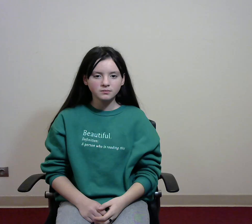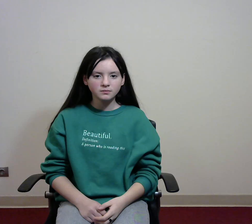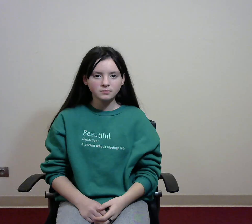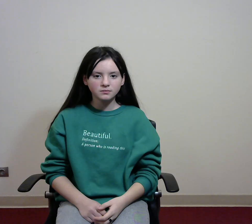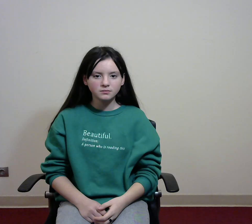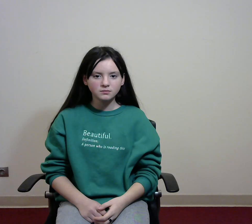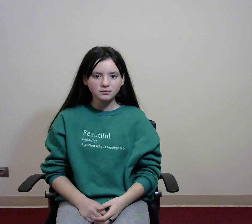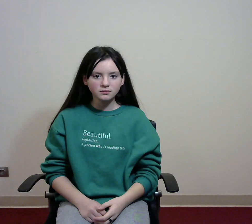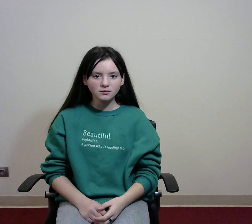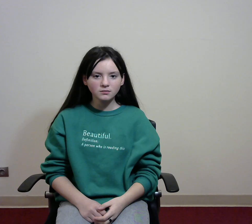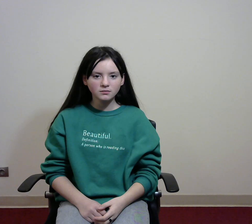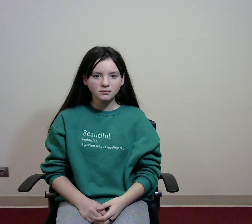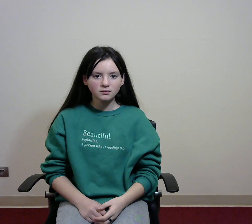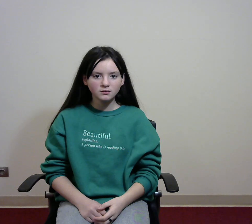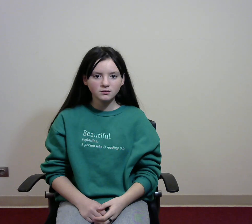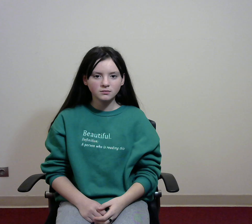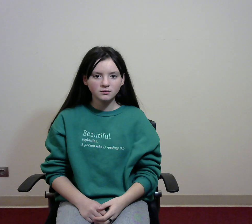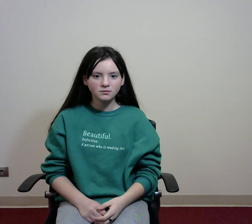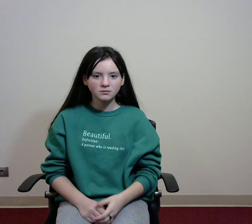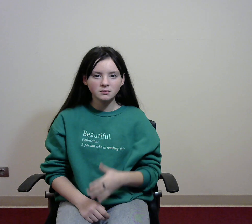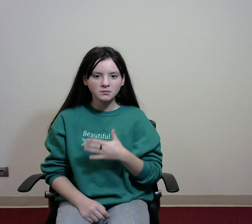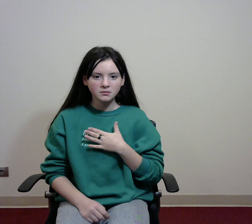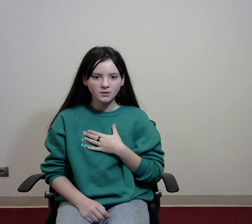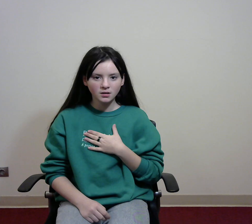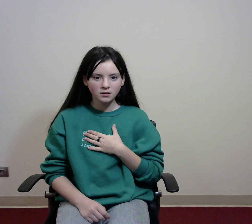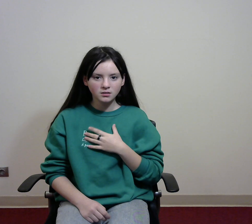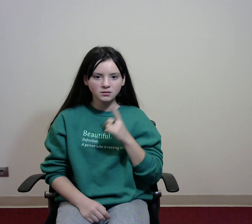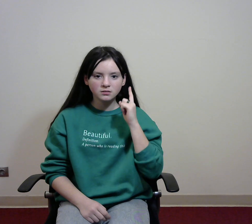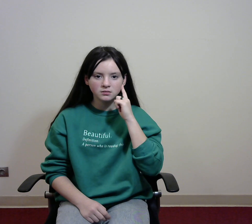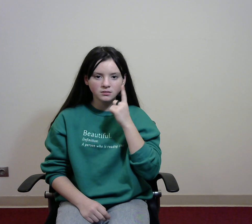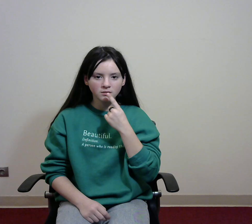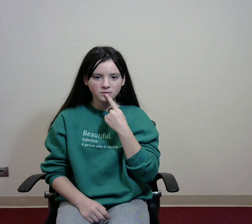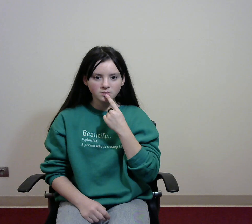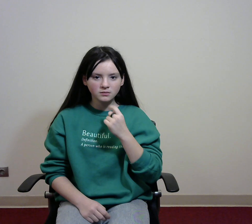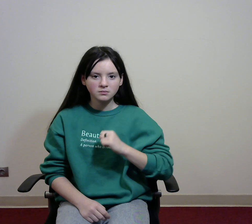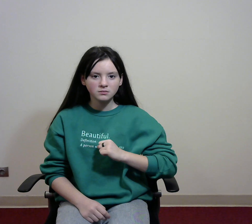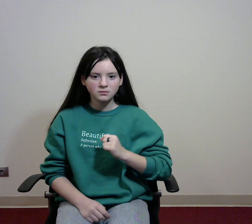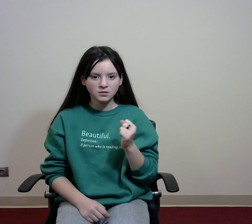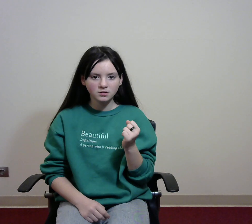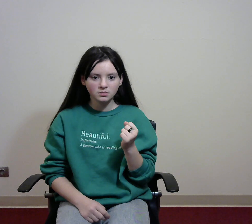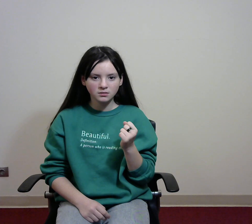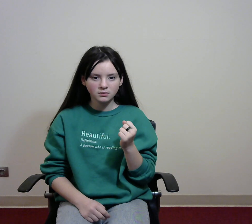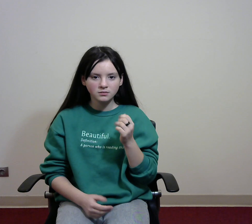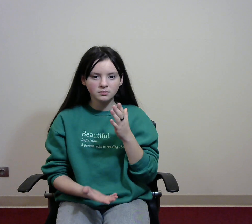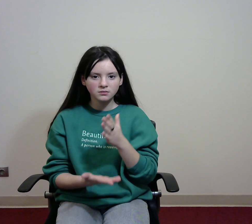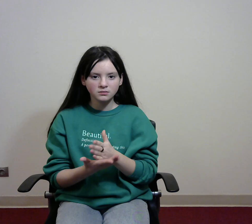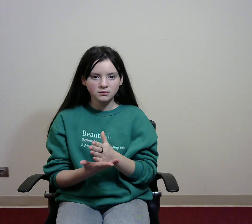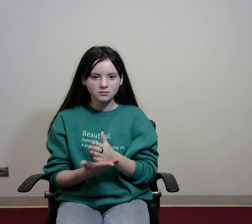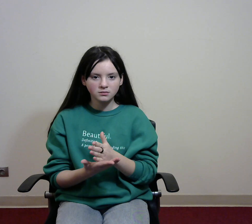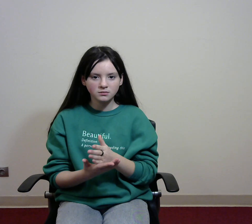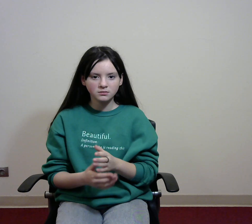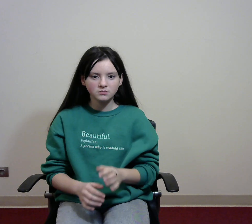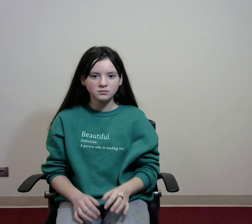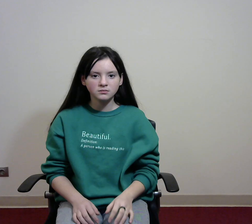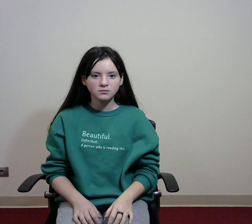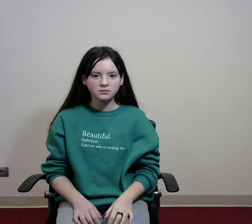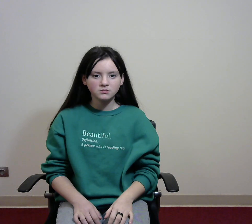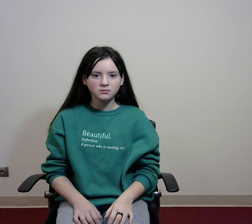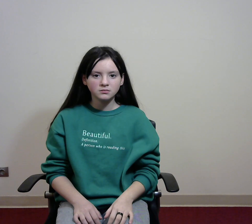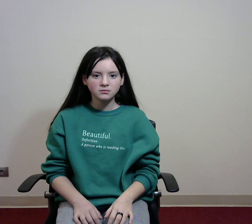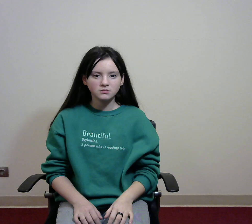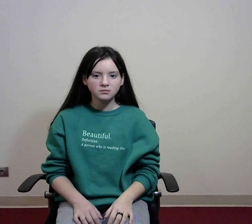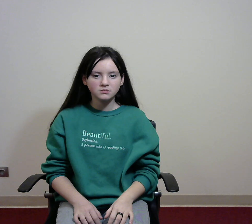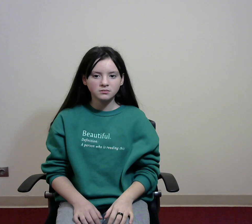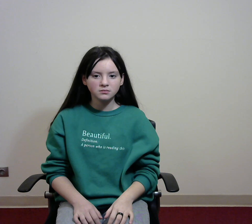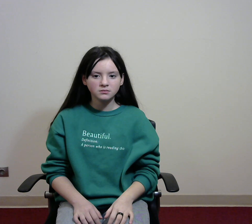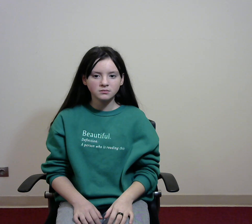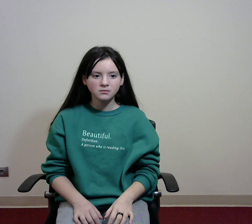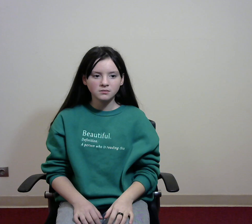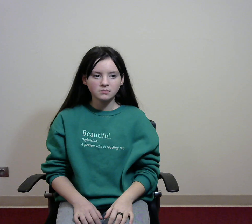Mənim eşitmə məhdudiyyətli dostlarım var